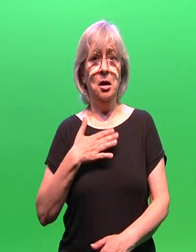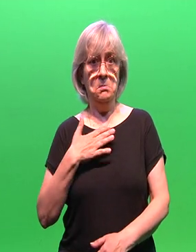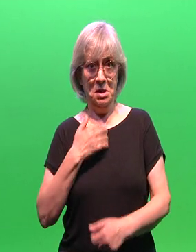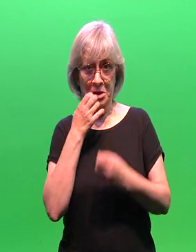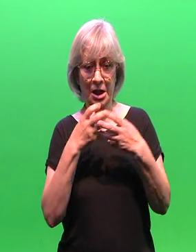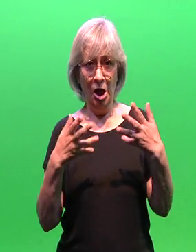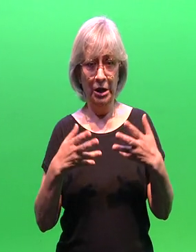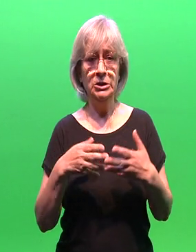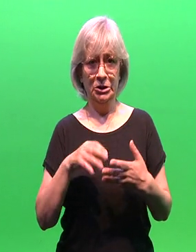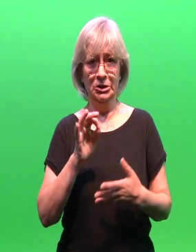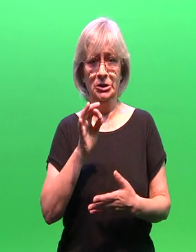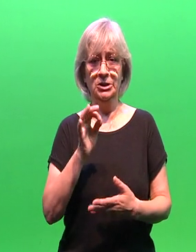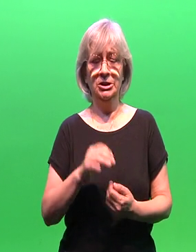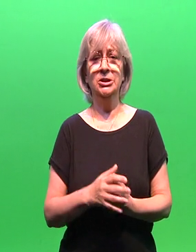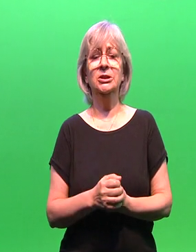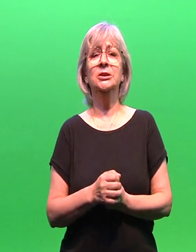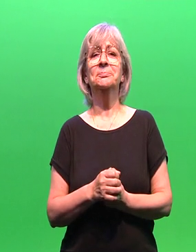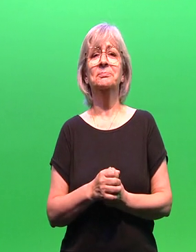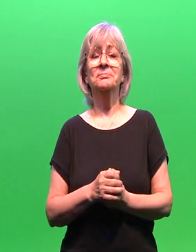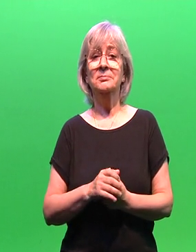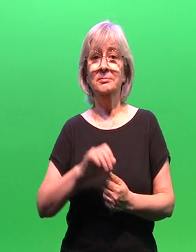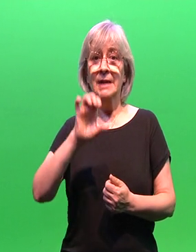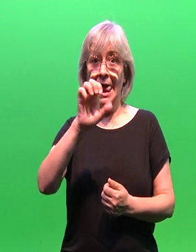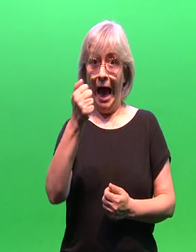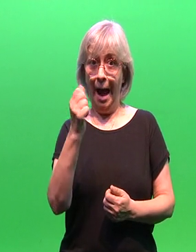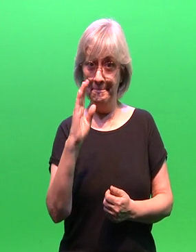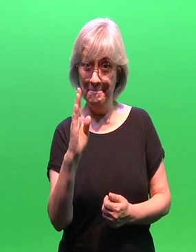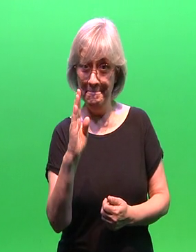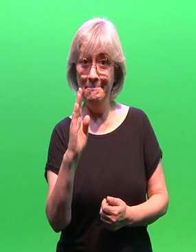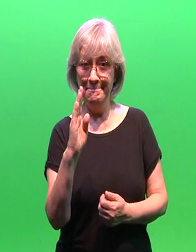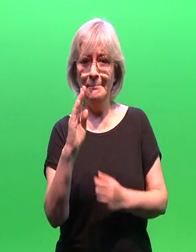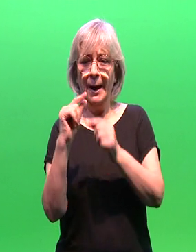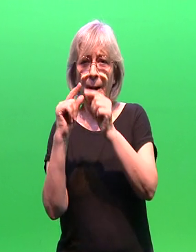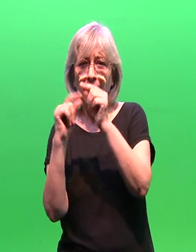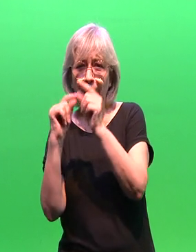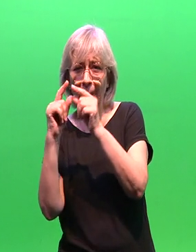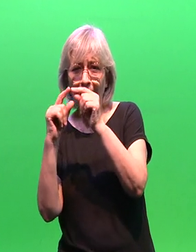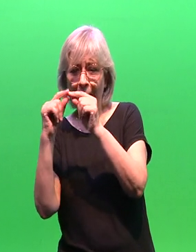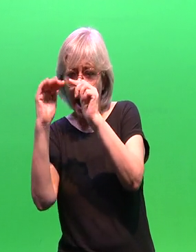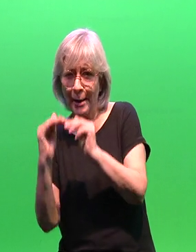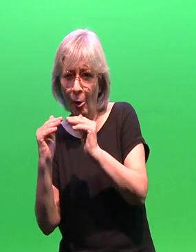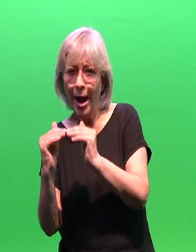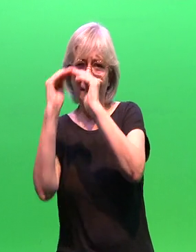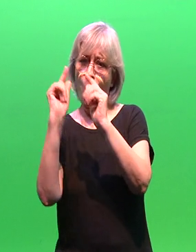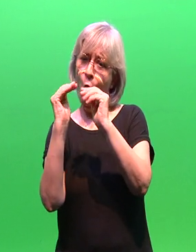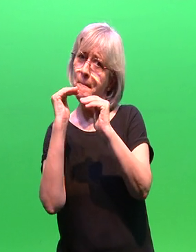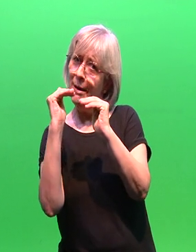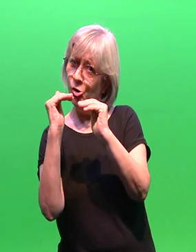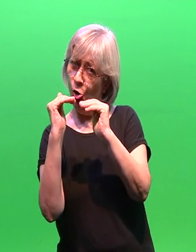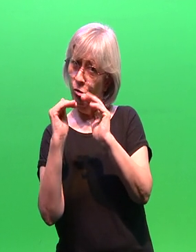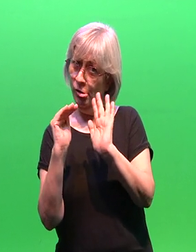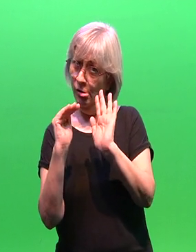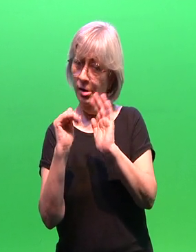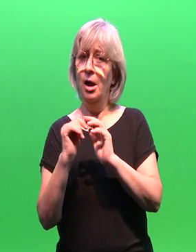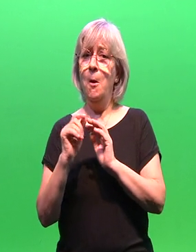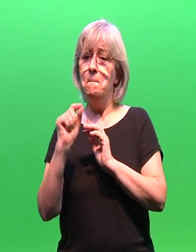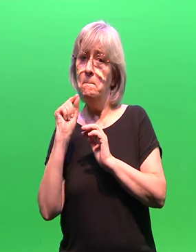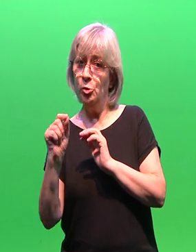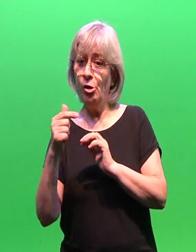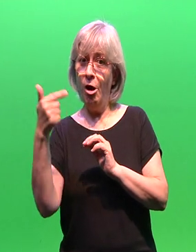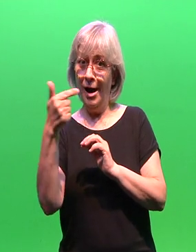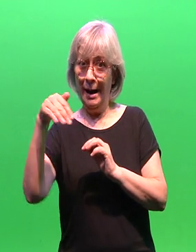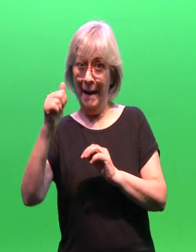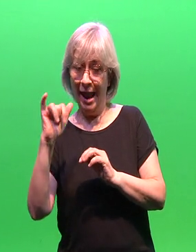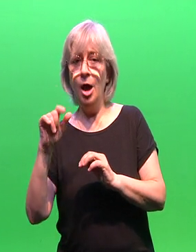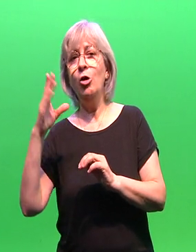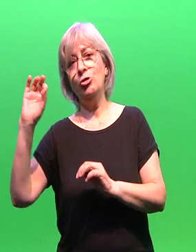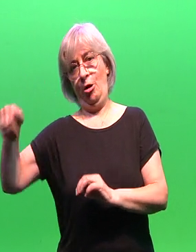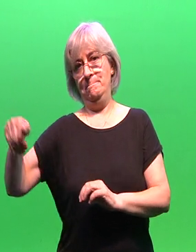El meu correu electrònic? Sí, és eap asterisc mig, ni alt ni baix, punt gmail com.